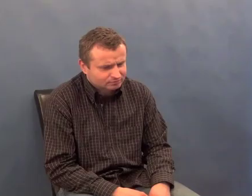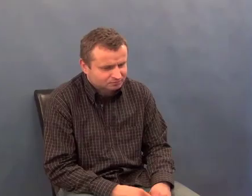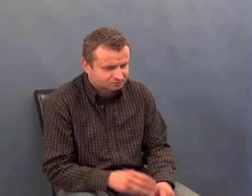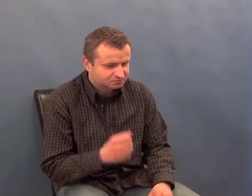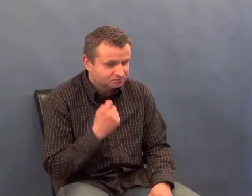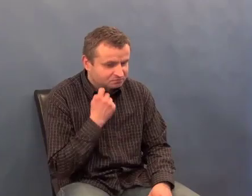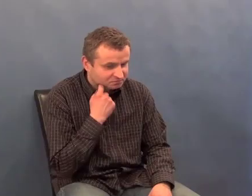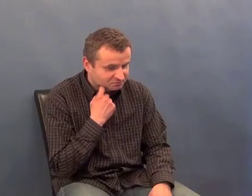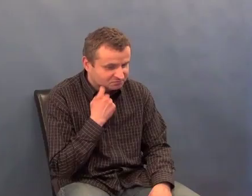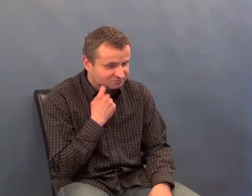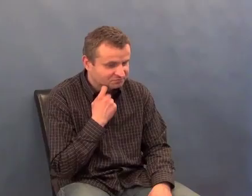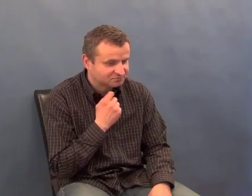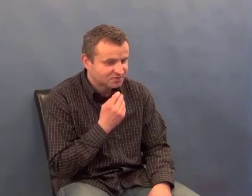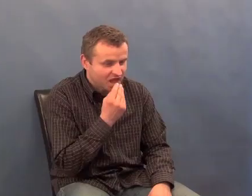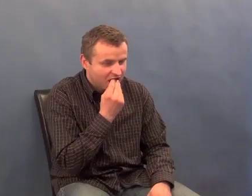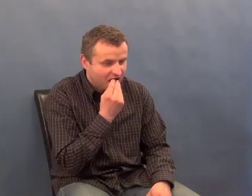Alkohol i jedzenie.